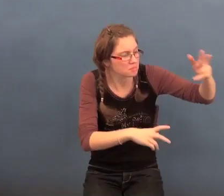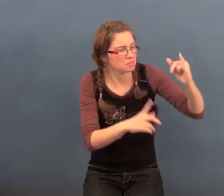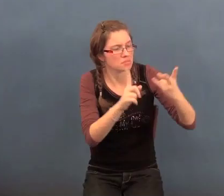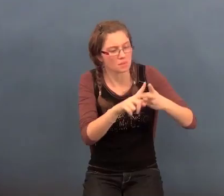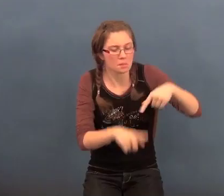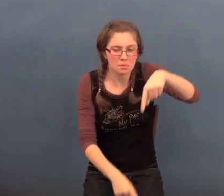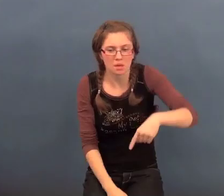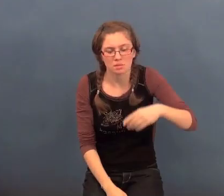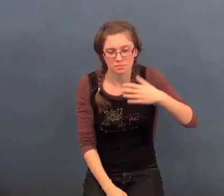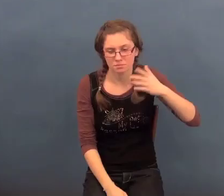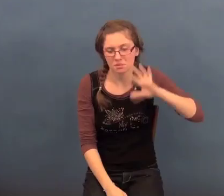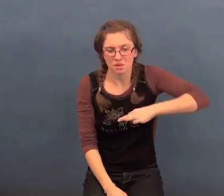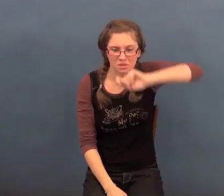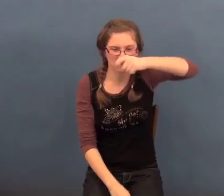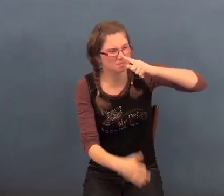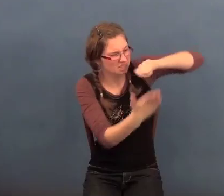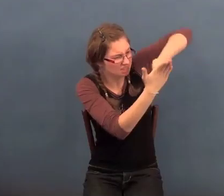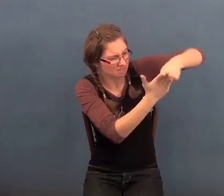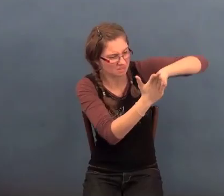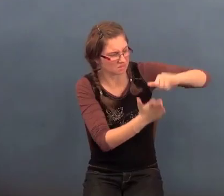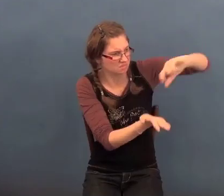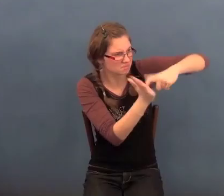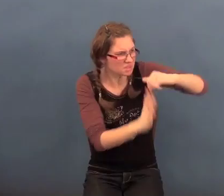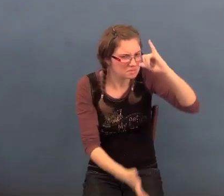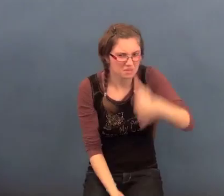Pokój mężczyzny był zamknięty, nie można go było otworzyć.